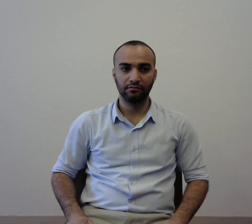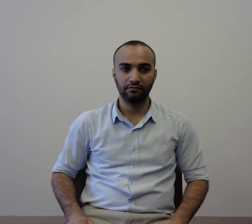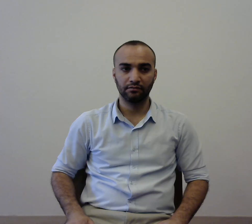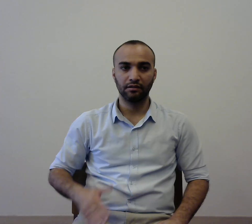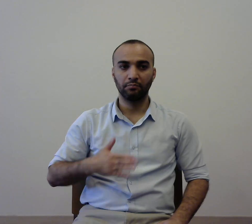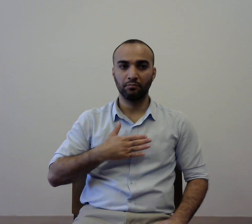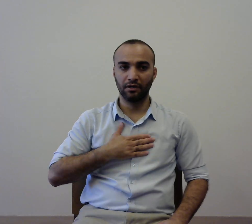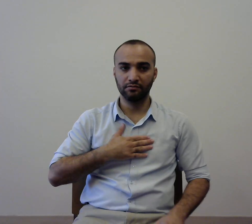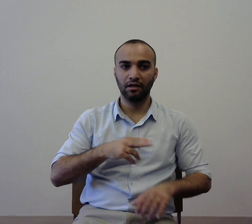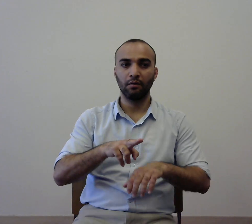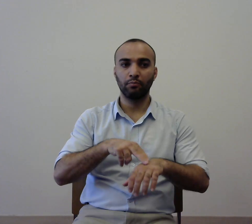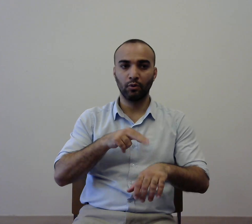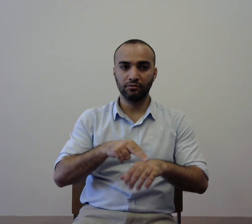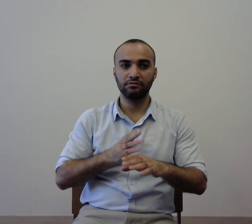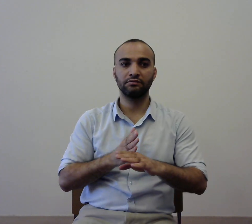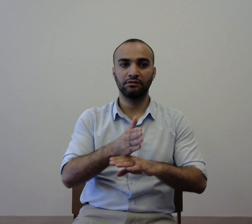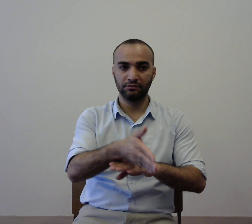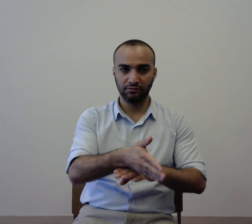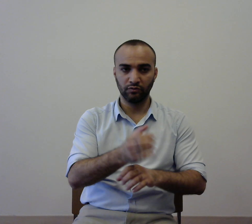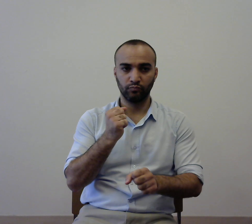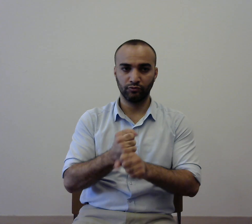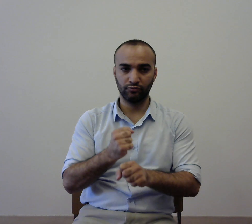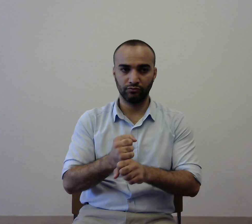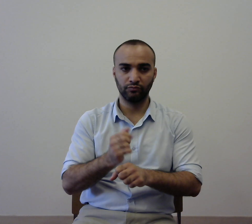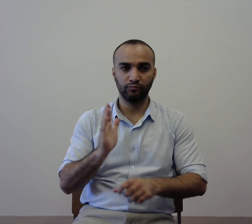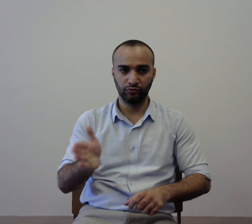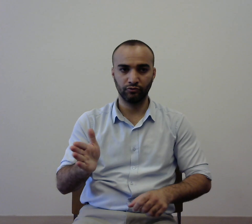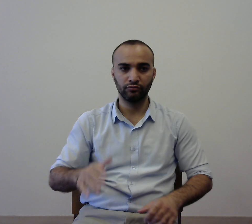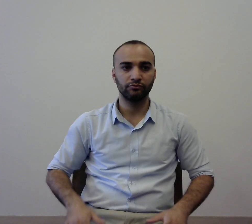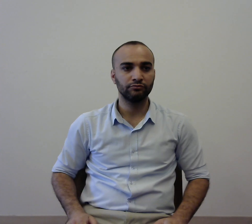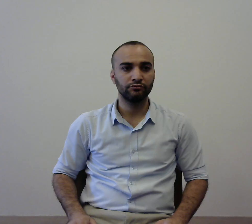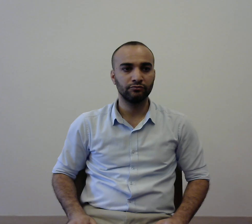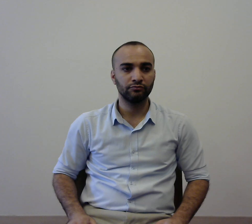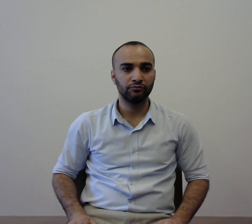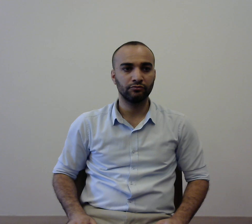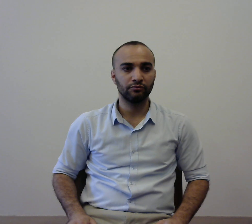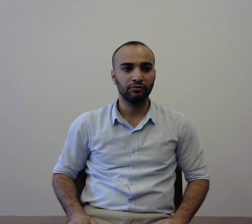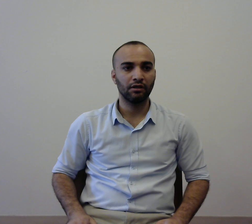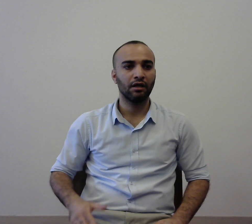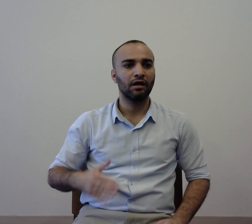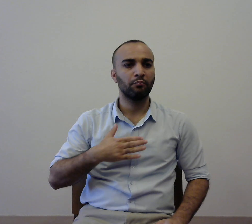Mən polisə müraciət edəcəyəm